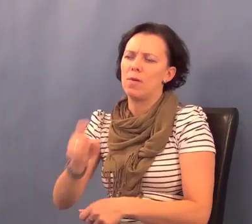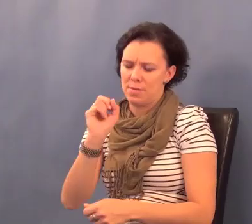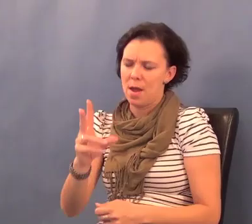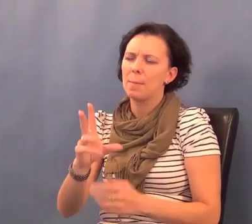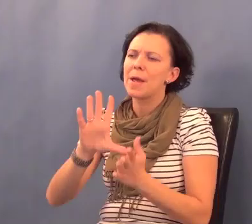Tak.